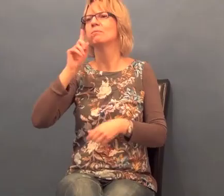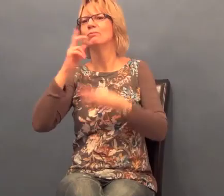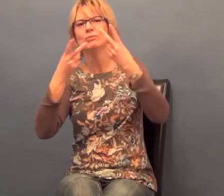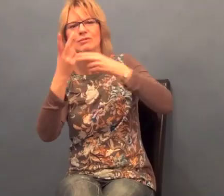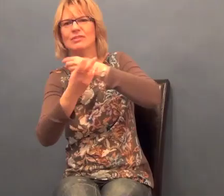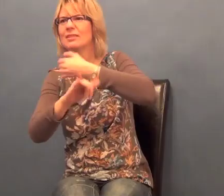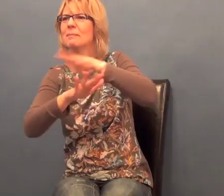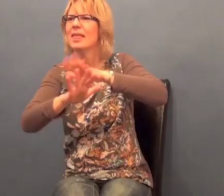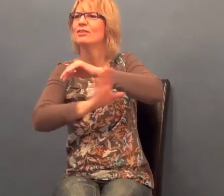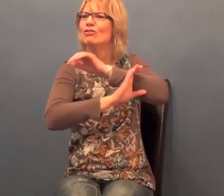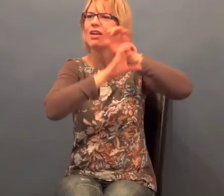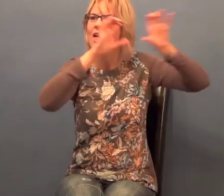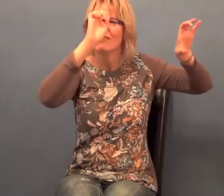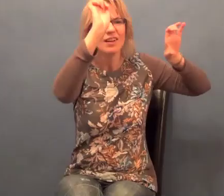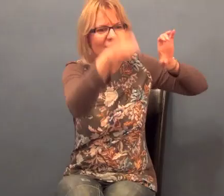W kolejnym miejscu, za kłodami drzewa.